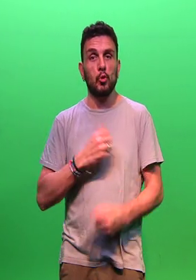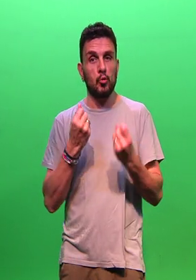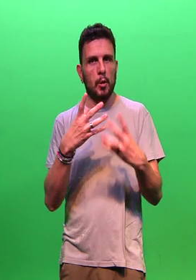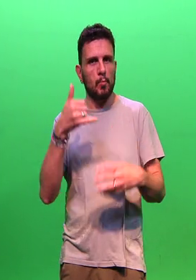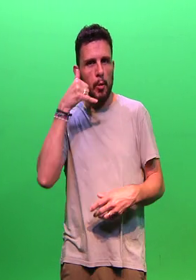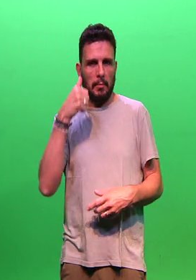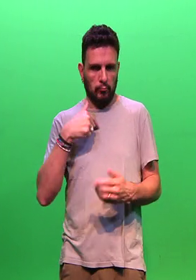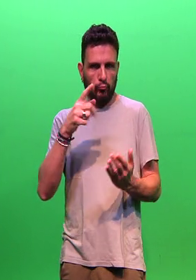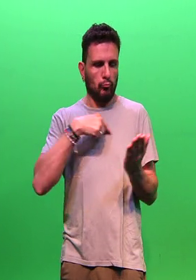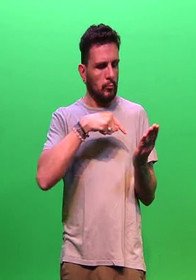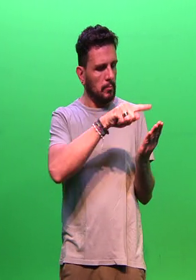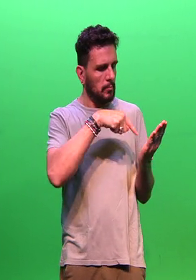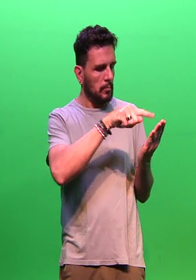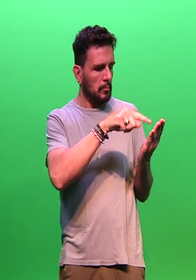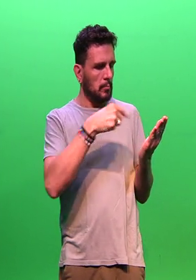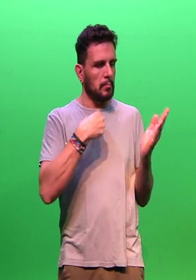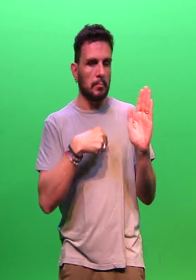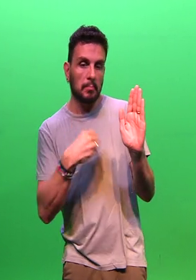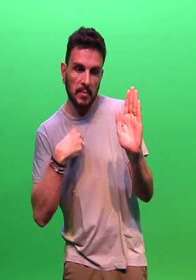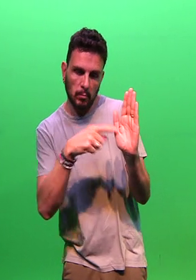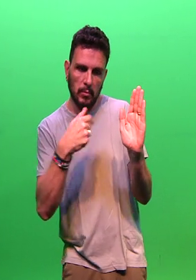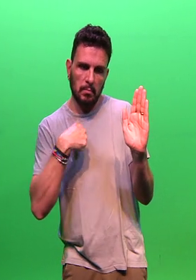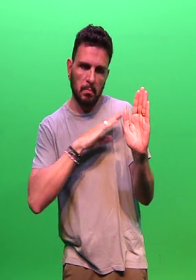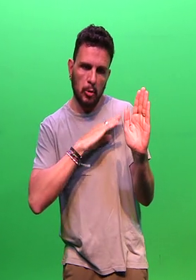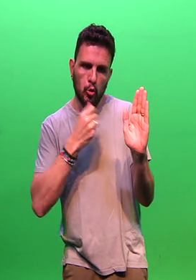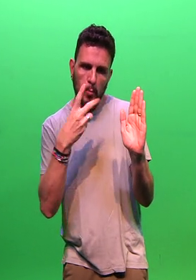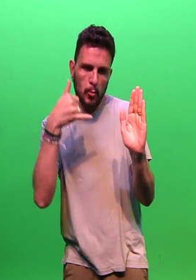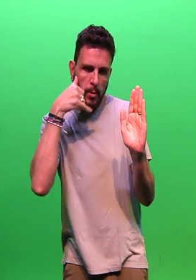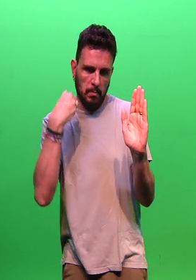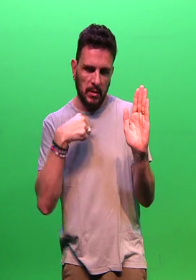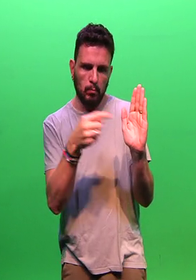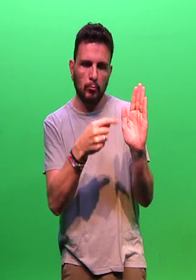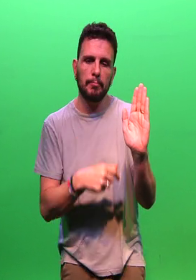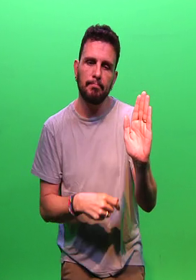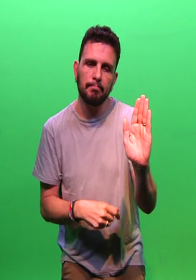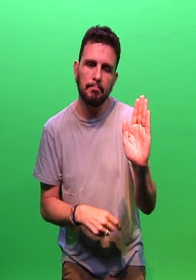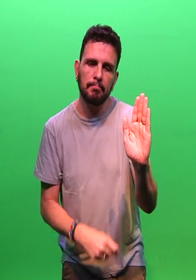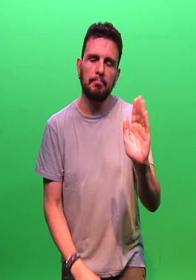El meu número de mòbil? Sí, el busco. Aquest és el meu número de mòbil, aquest d'aquí.